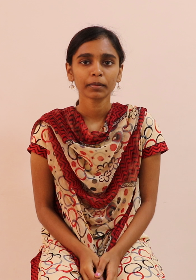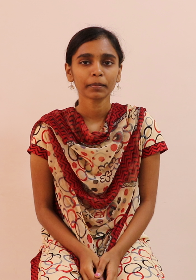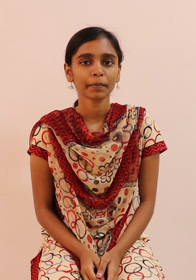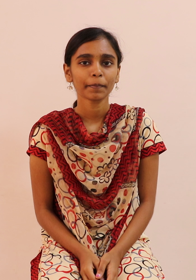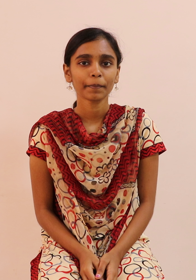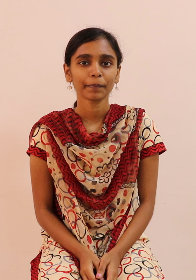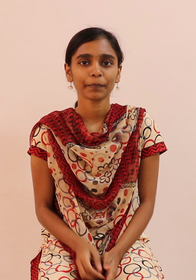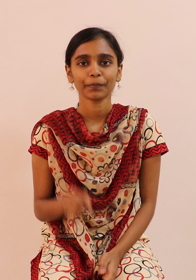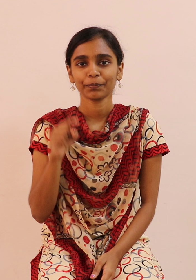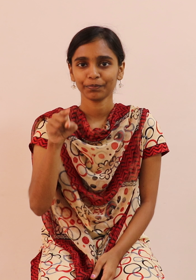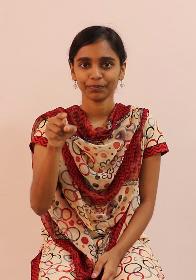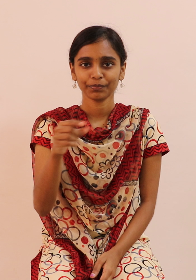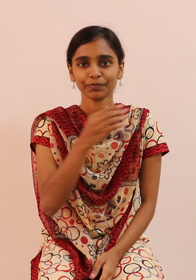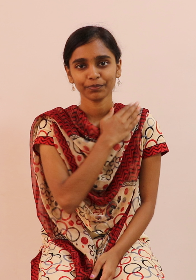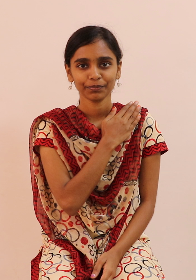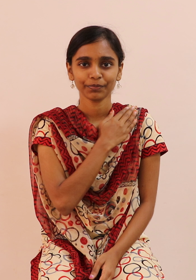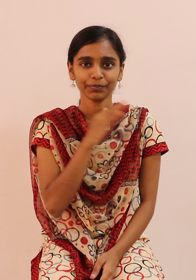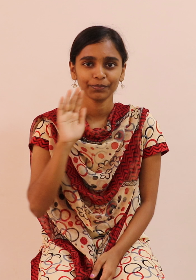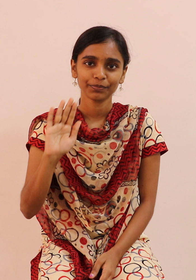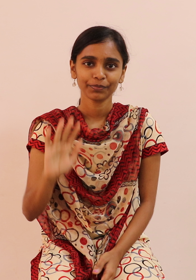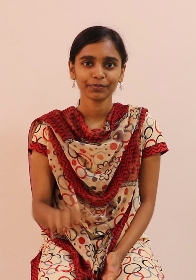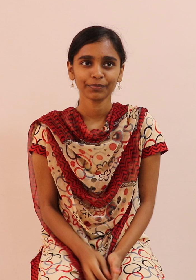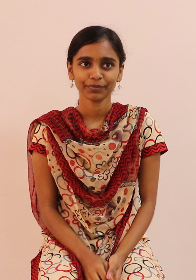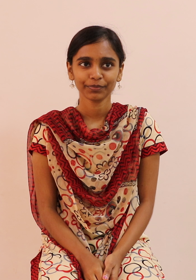that is so kind of you